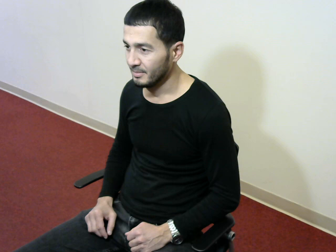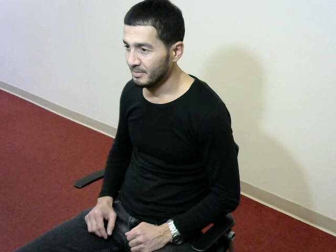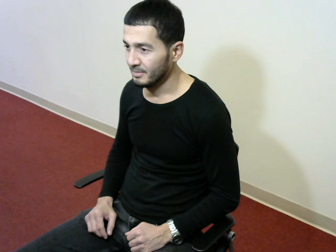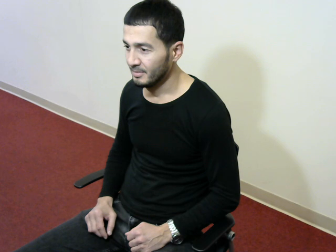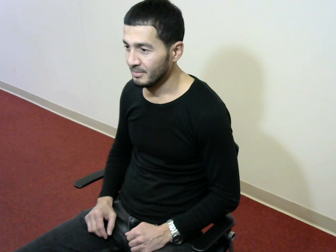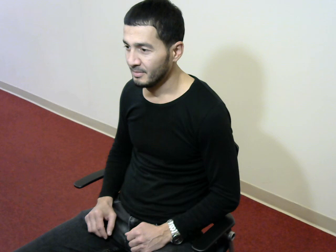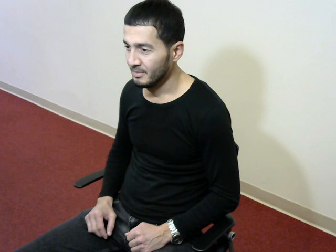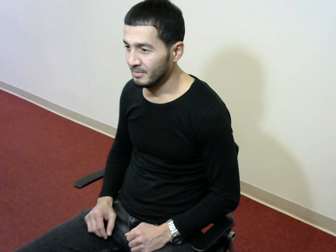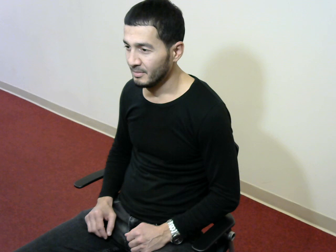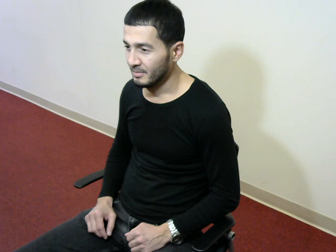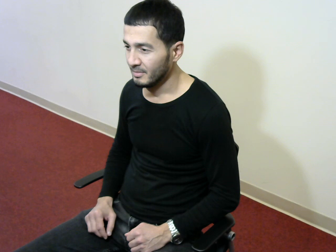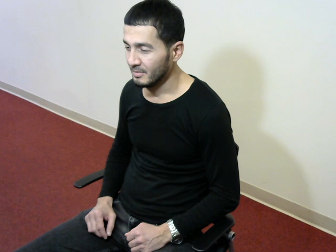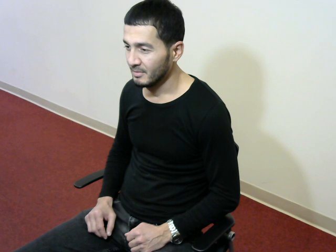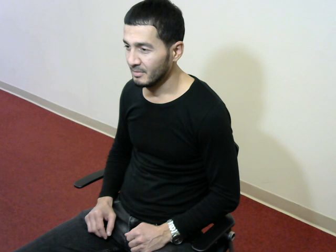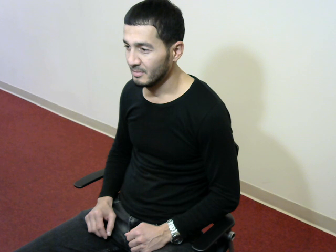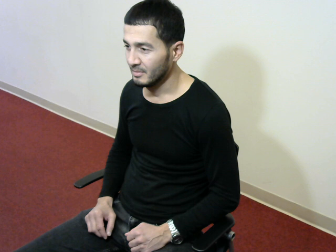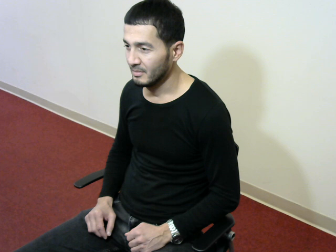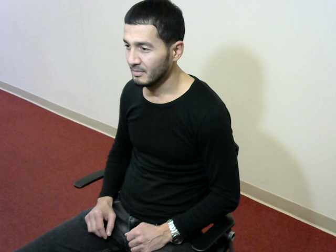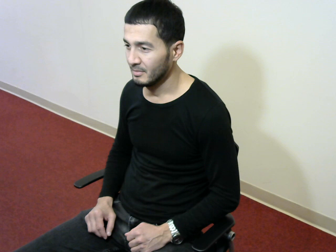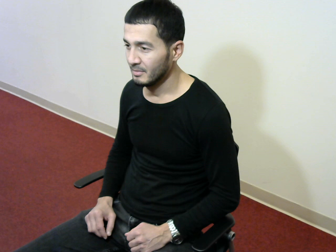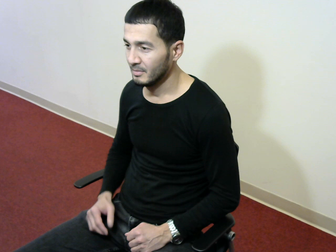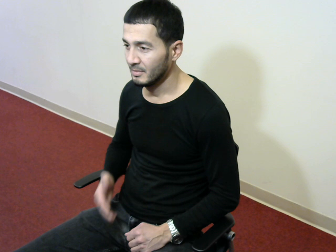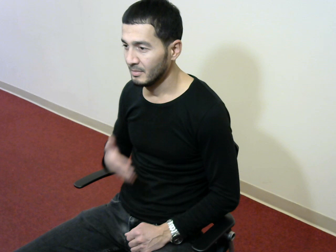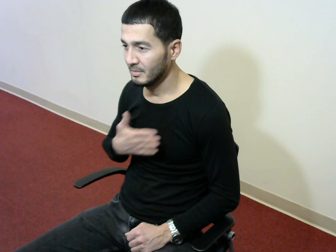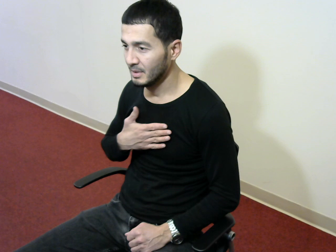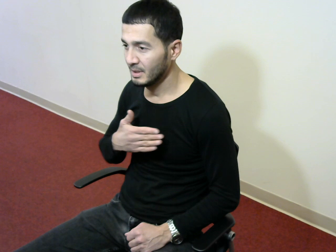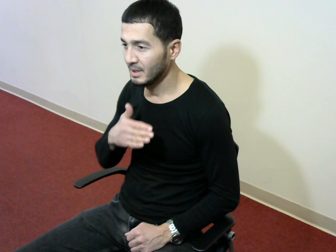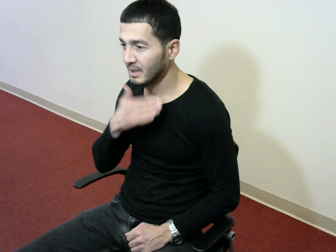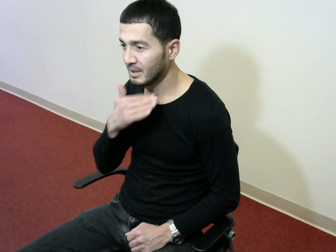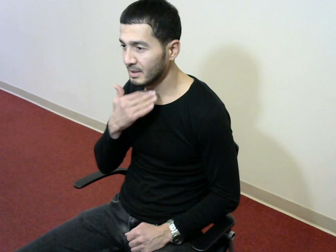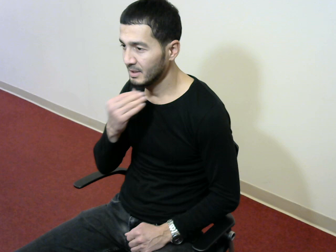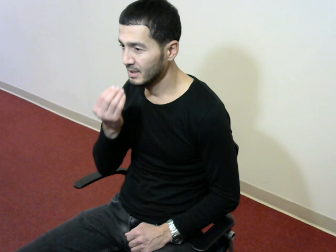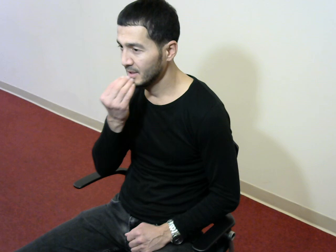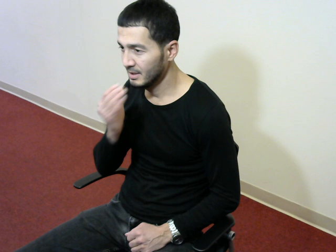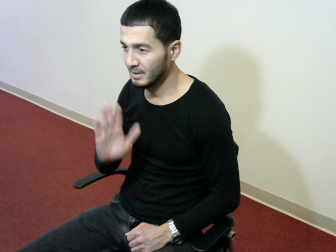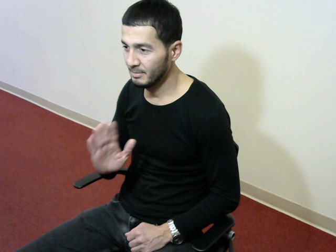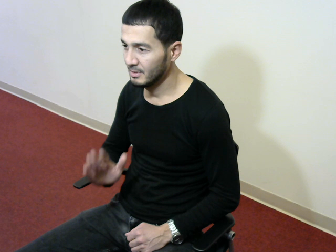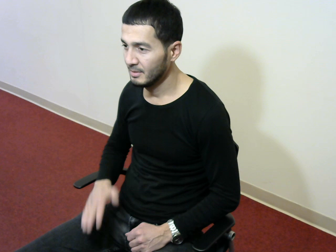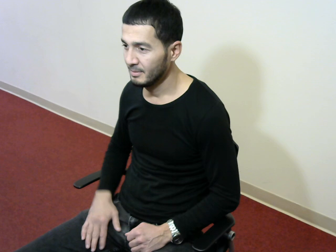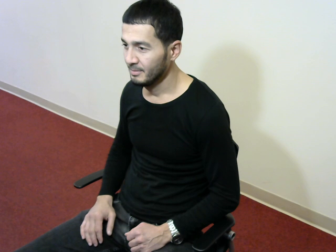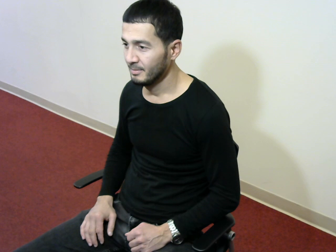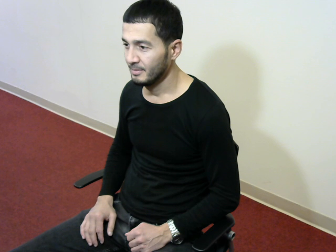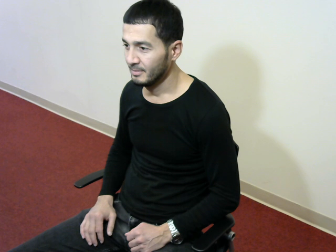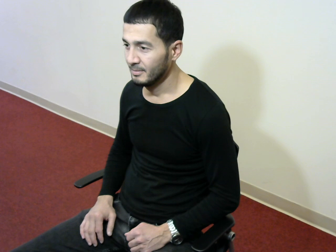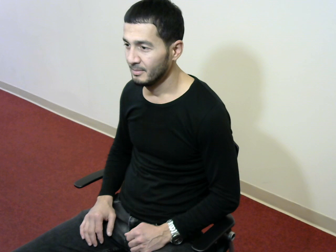Mən ət yemirəm